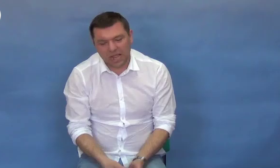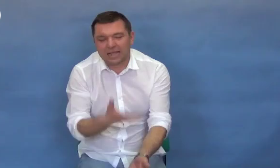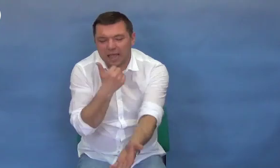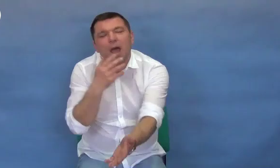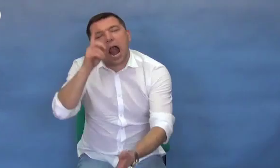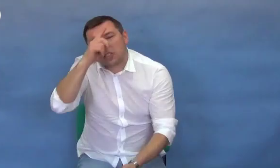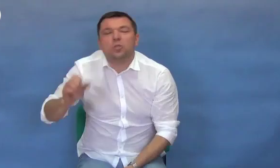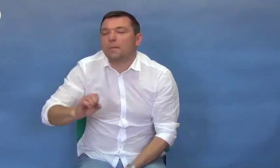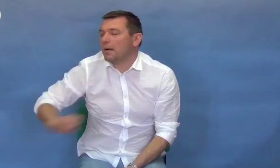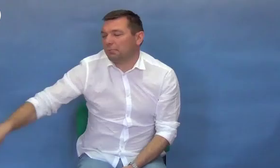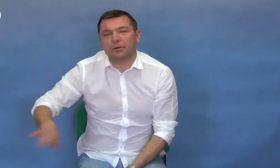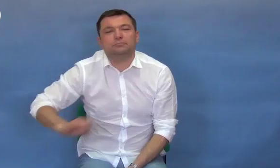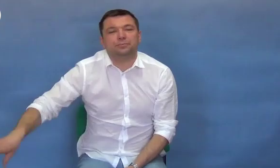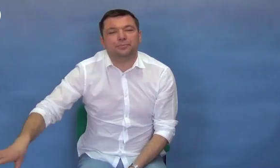Kiedy nie ma znaku, ludzie śmiecą.